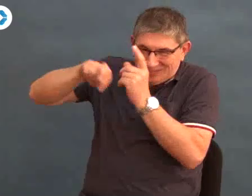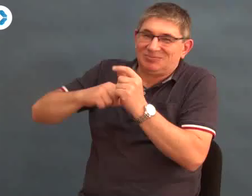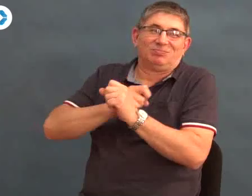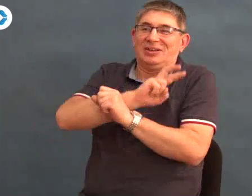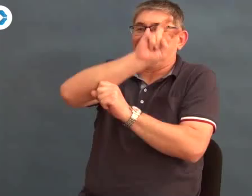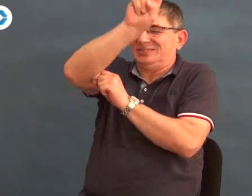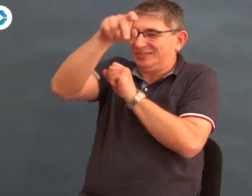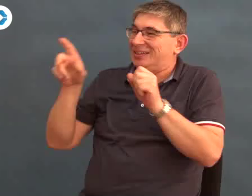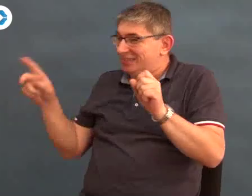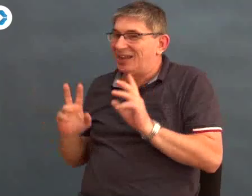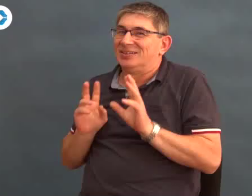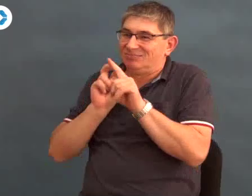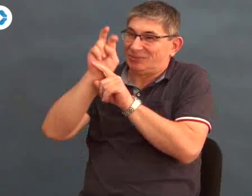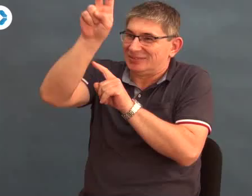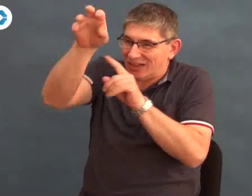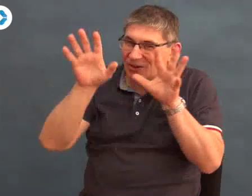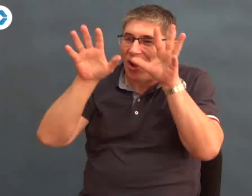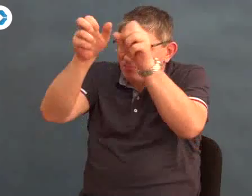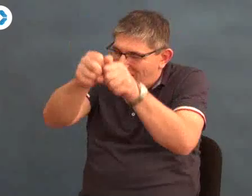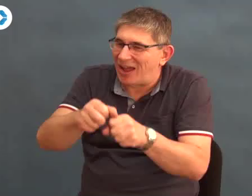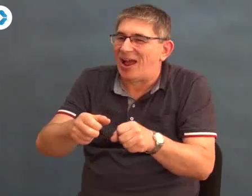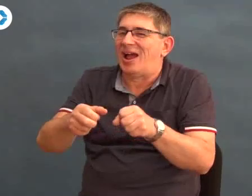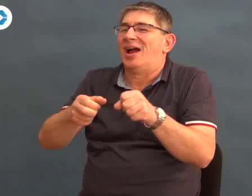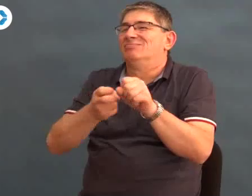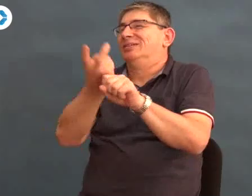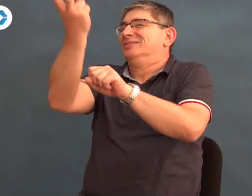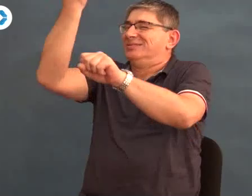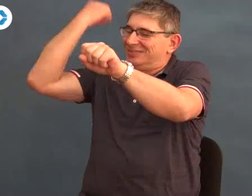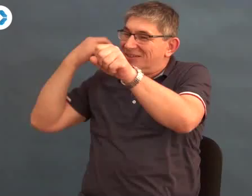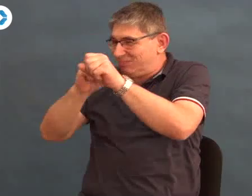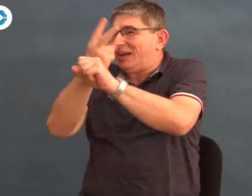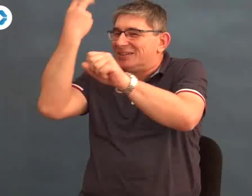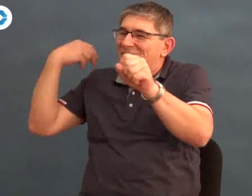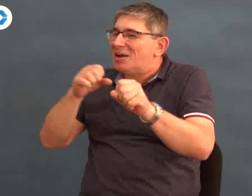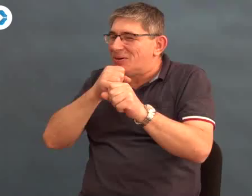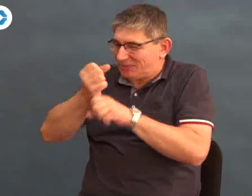Ptaszek skacze, a kot chce skoczyć za nim i go złapać, jednak przychodzi babcia i go wygania.